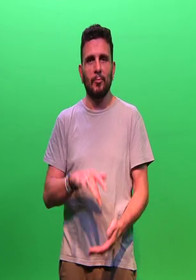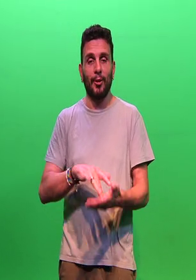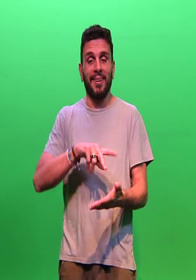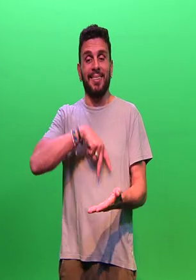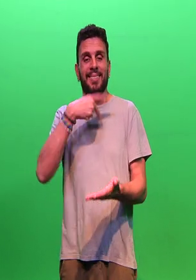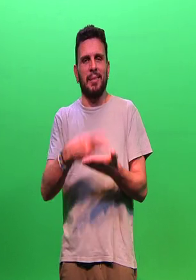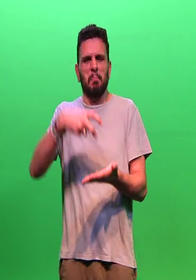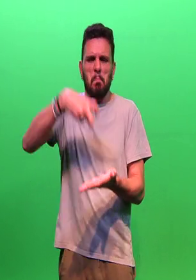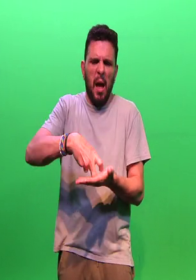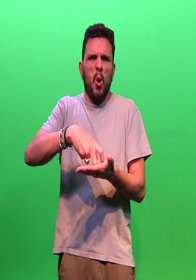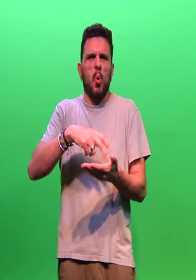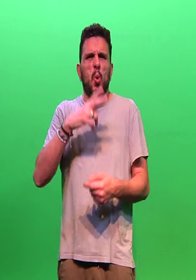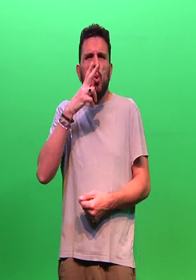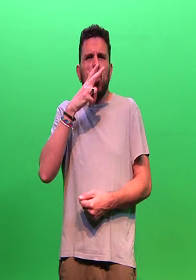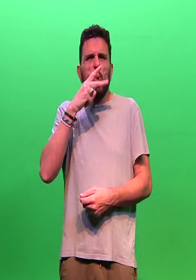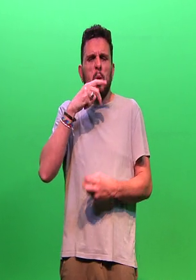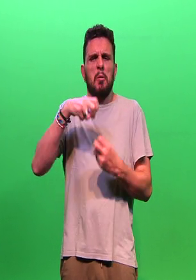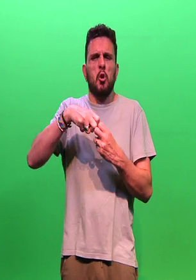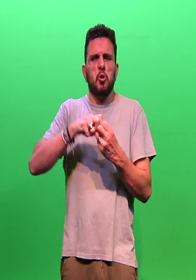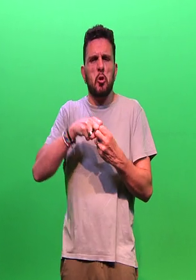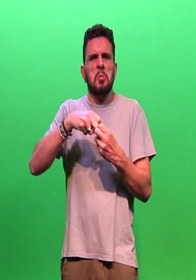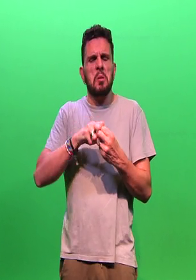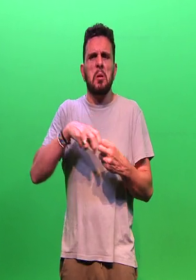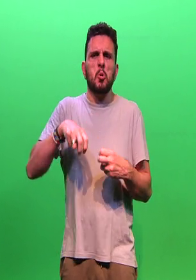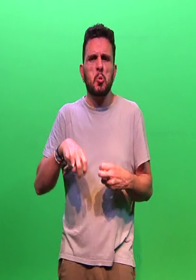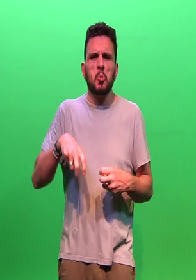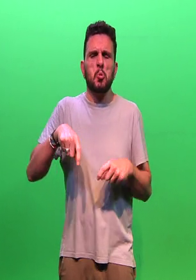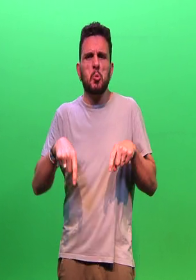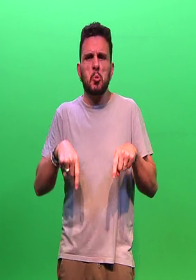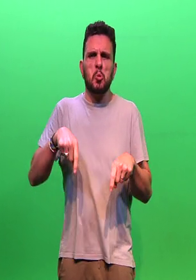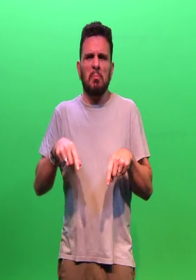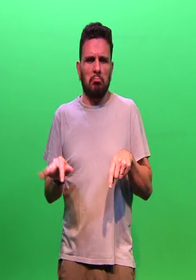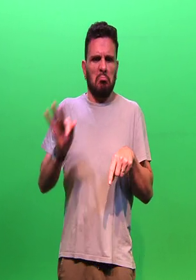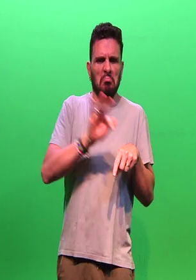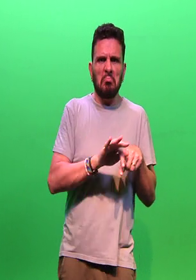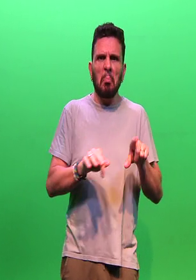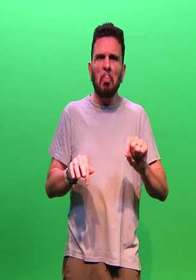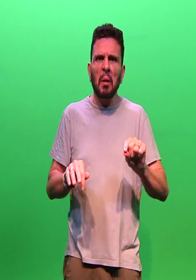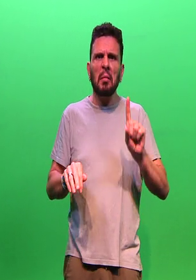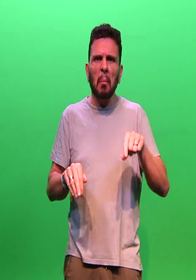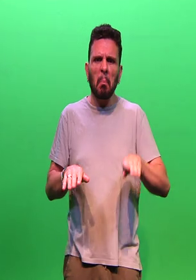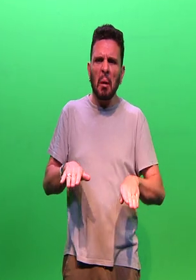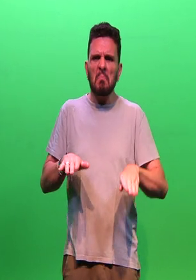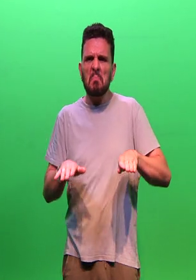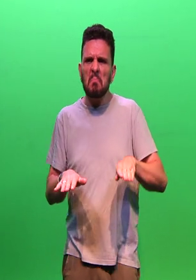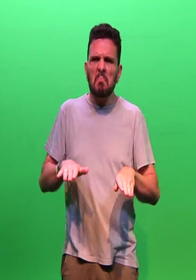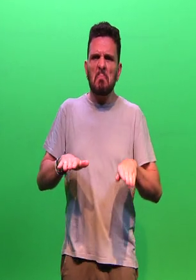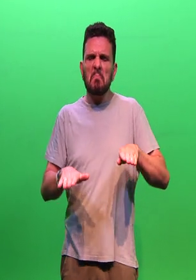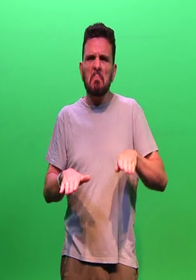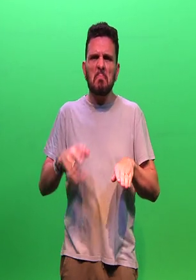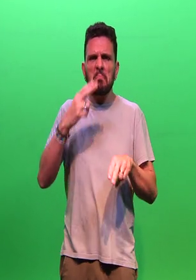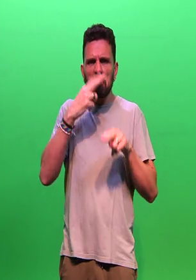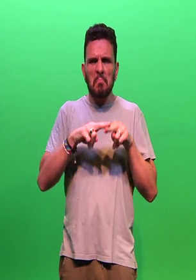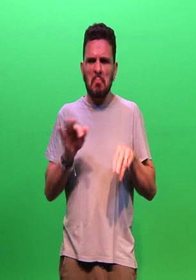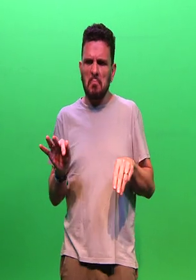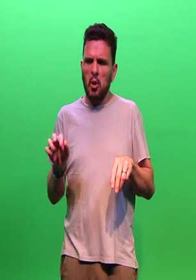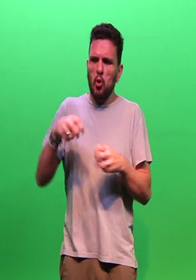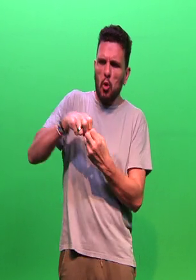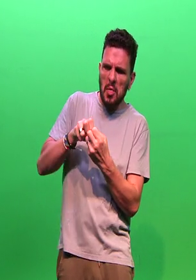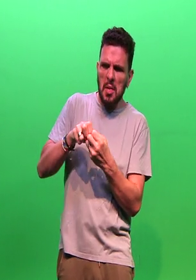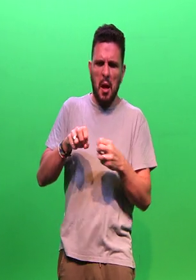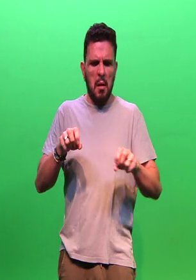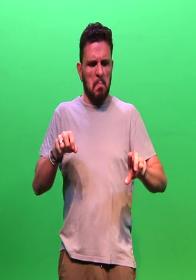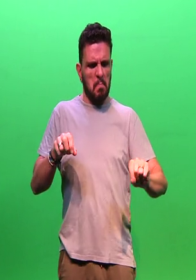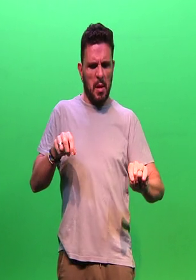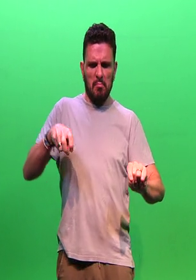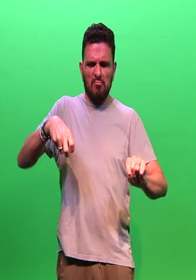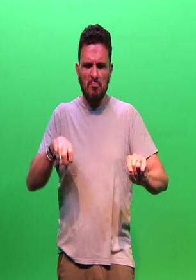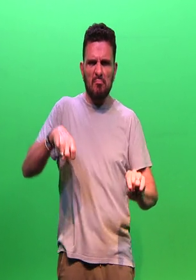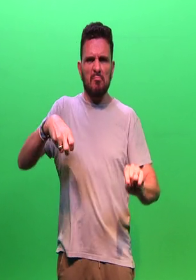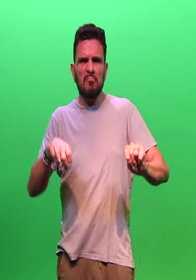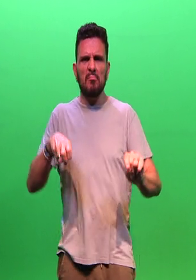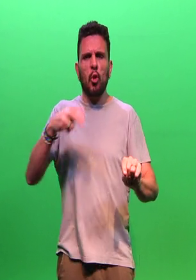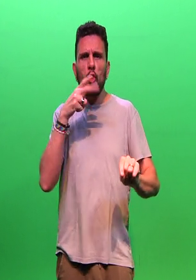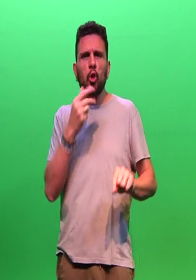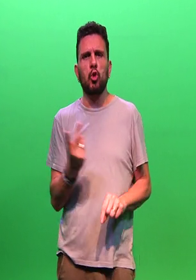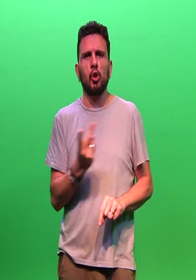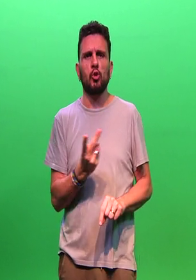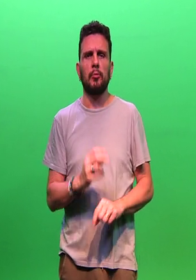Vaig caure de genolls i em vaig fer mal, caminava coix de la cama dreta, però després em va passar el dolor al peu esquerre també, és estrany perquè em fa mal el genoll dret i el peu esquerre.